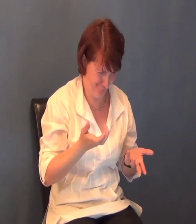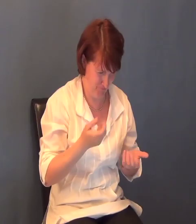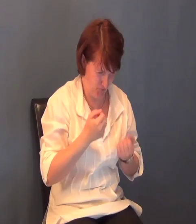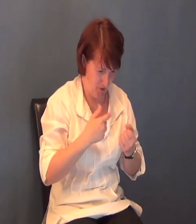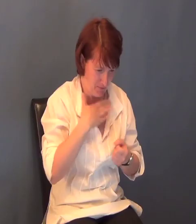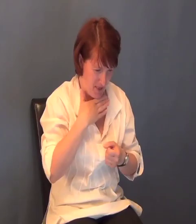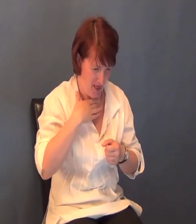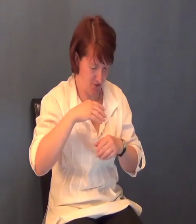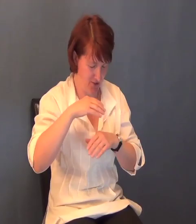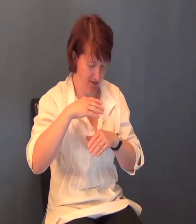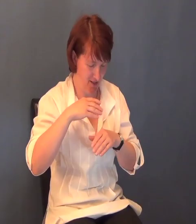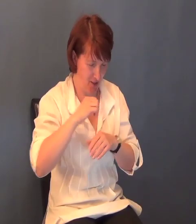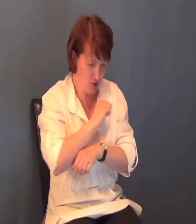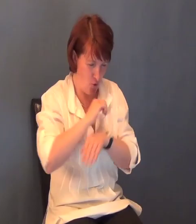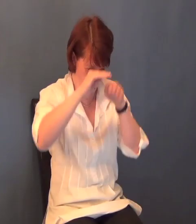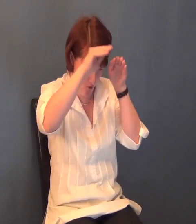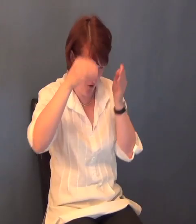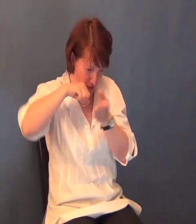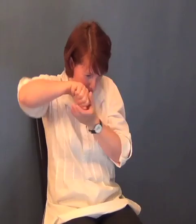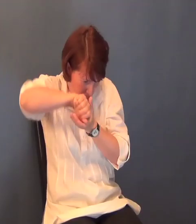Pies wkłada swoją głowę w słoik.